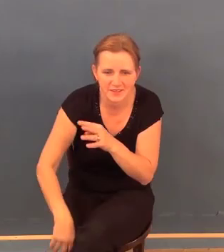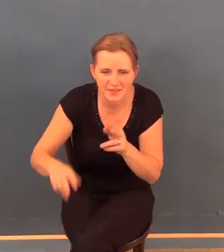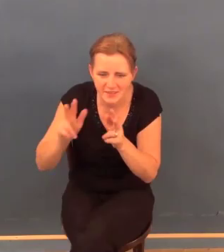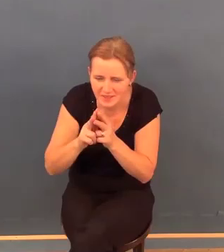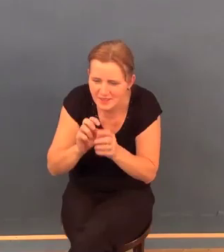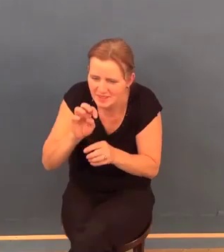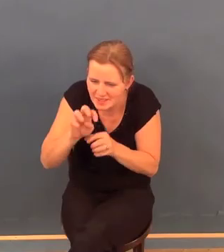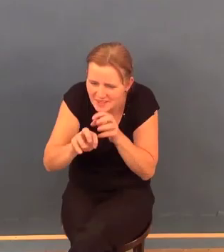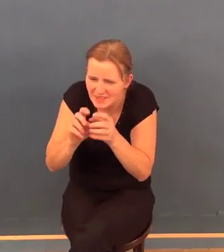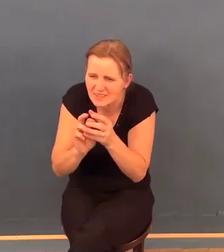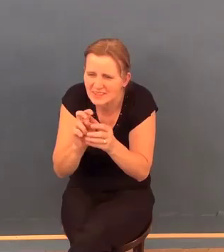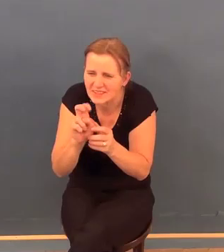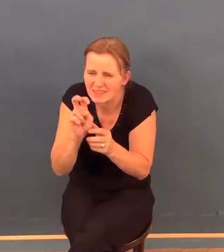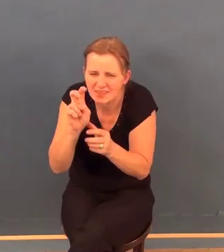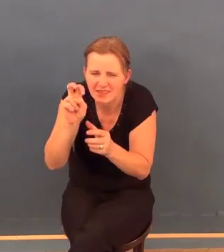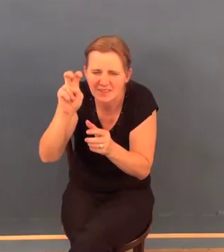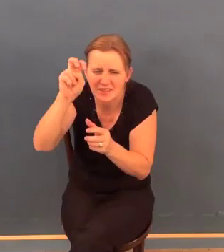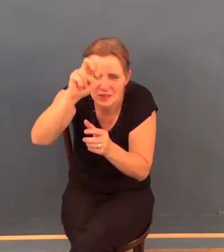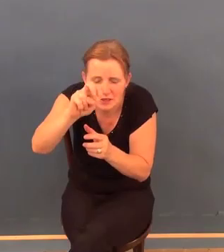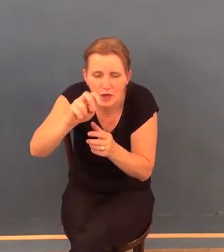Wchodzi nią powoli do góry.